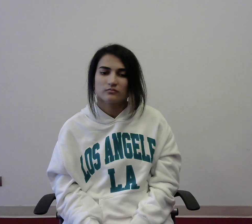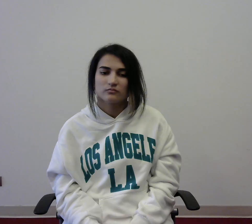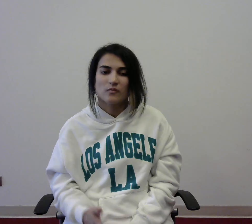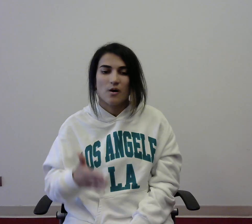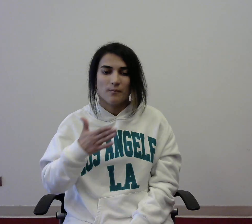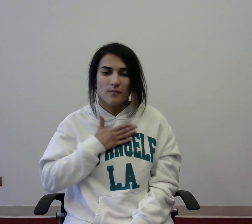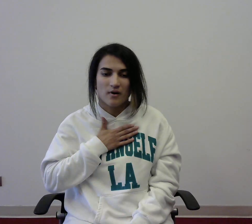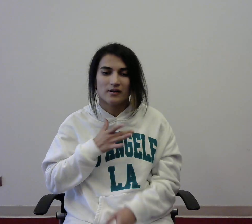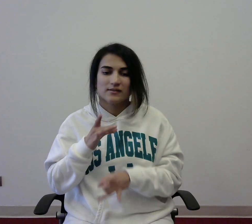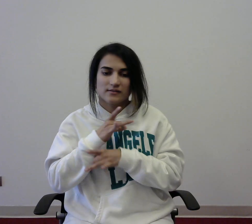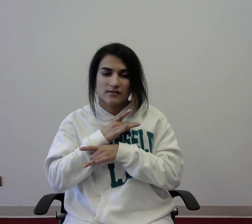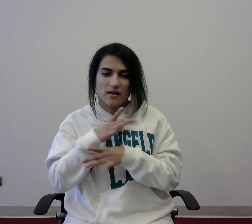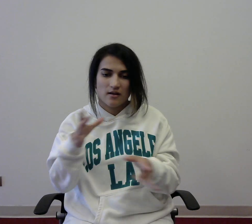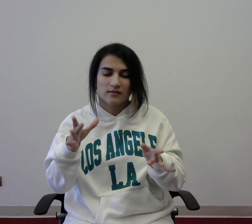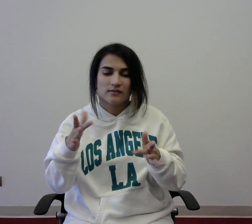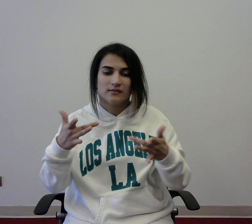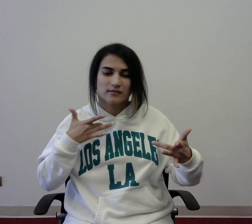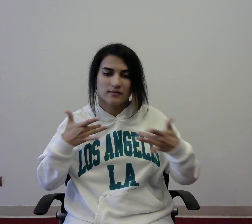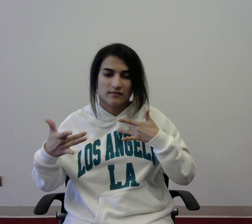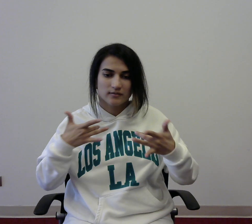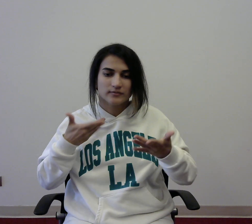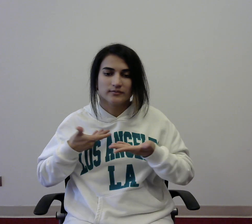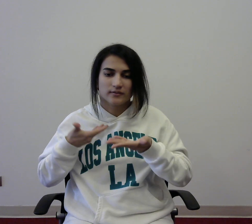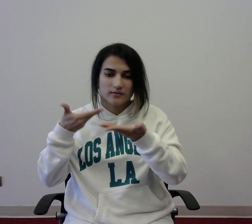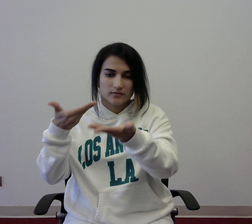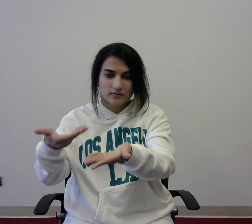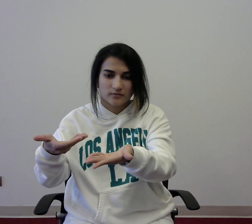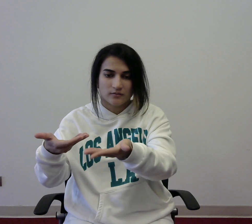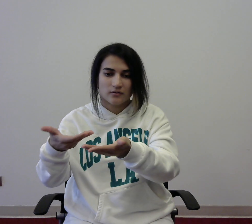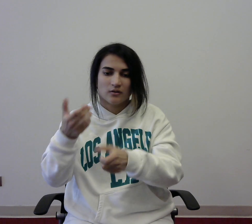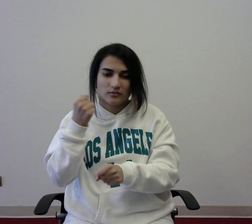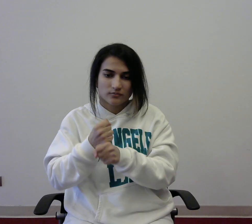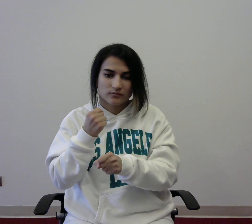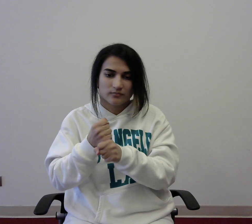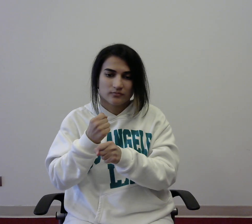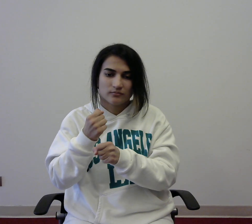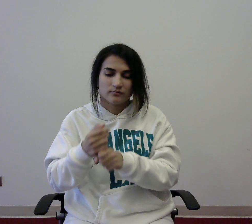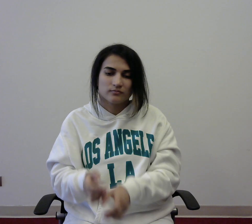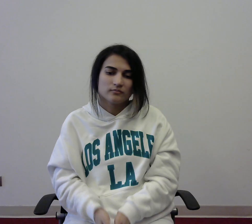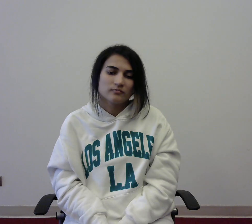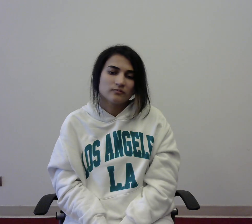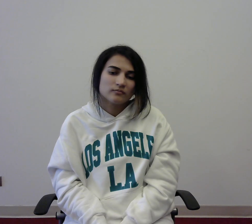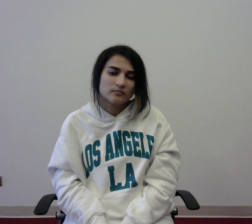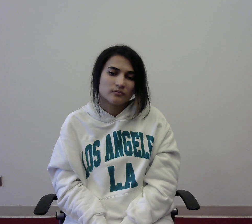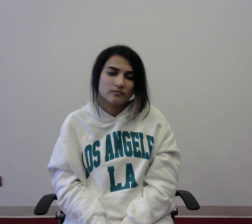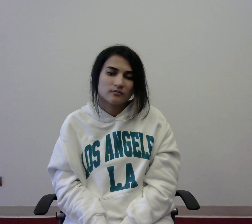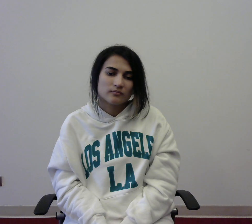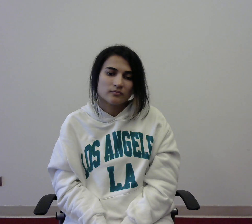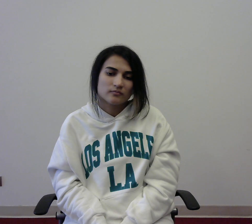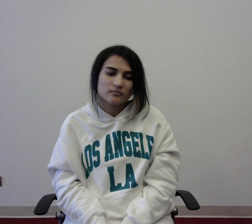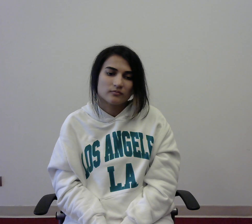Məni bayram tədbirinə dəvət ediblər